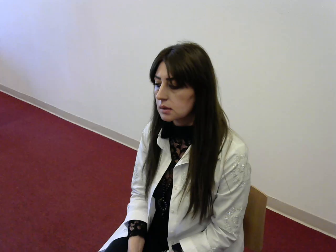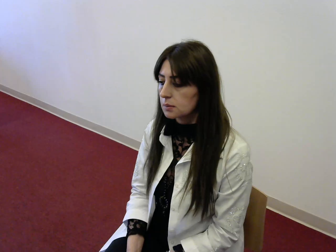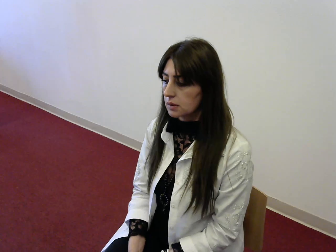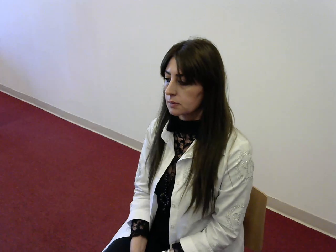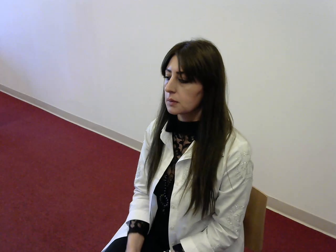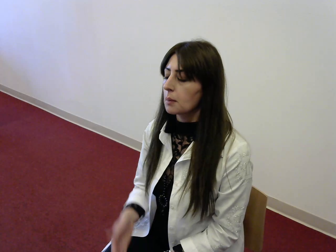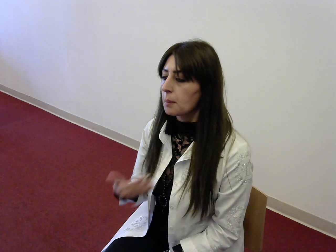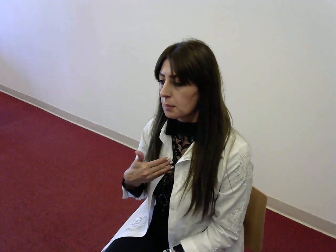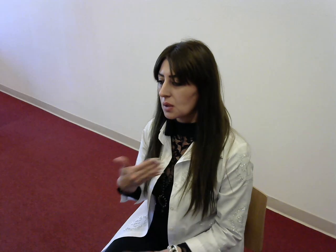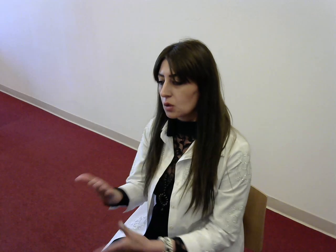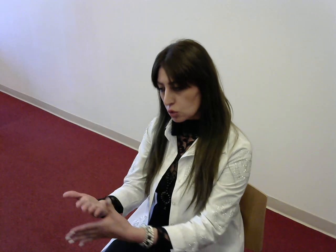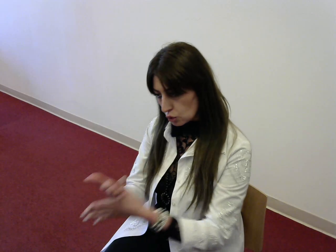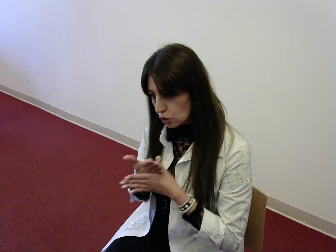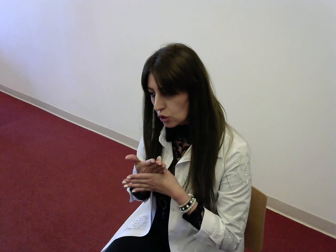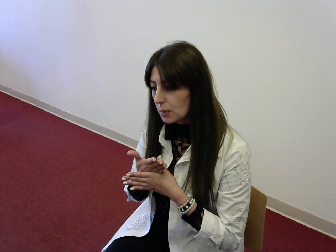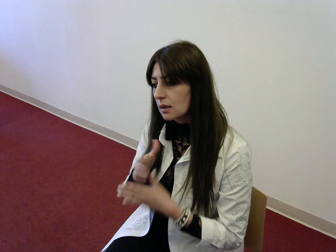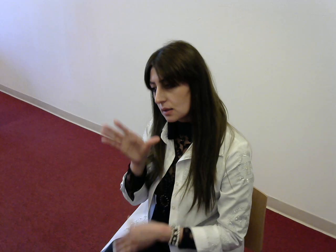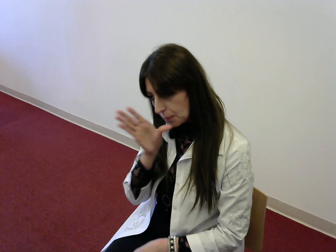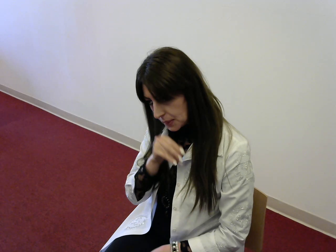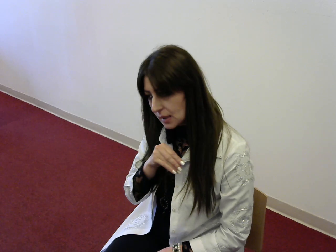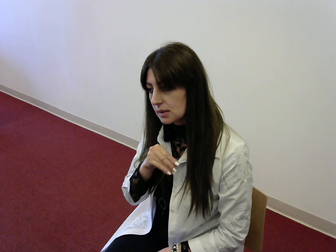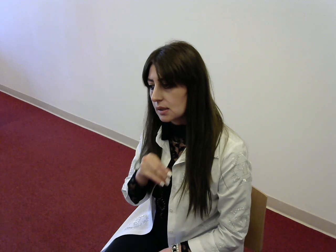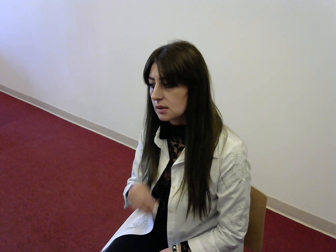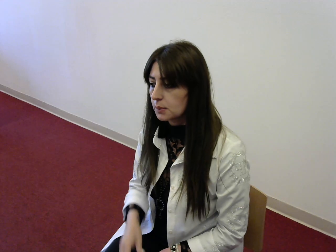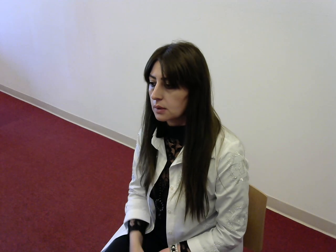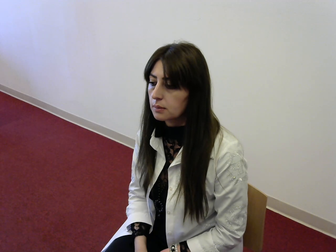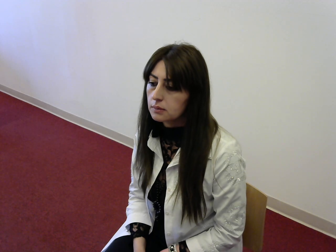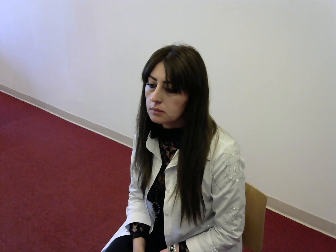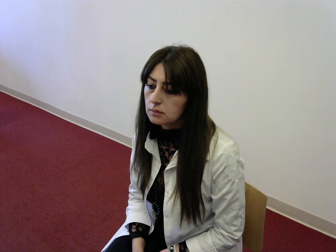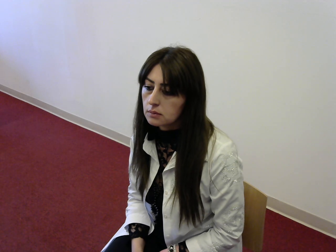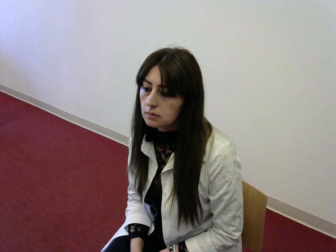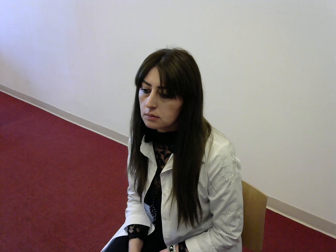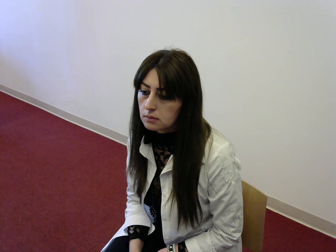Mənə kömək edə bilərsinizmi?